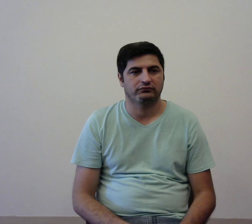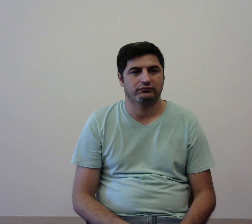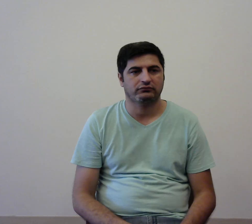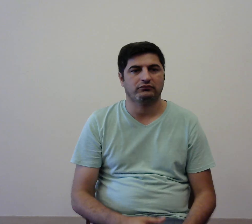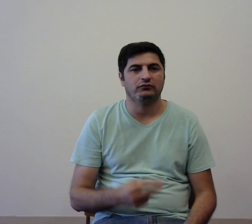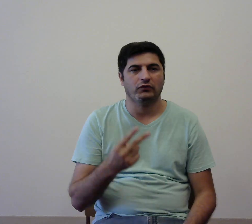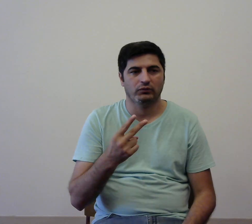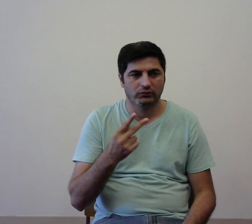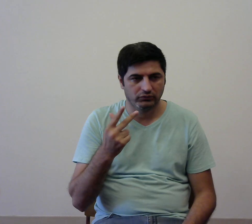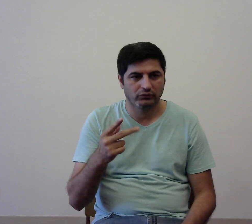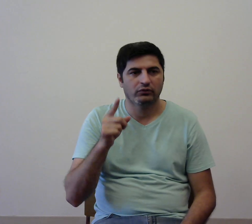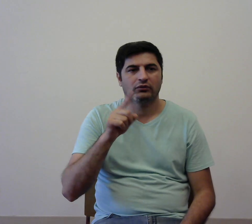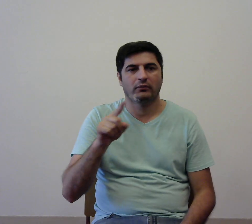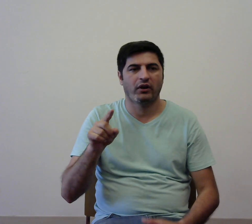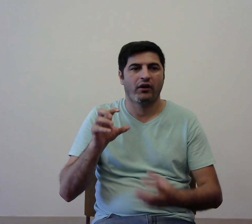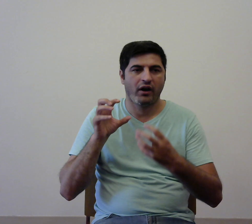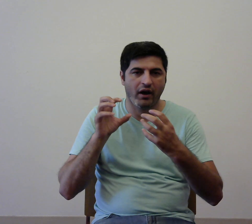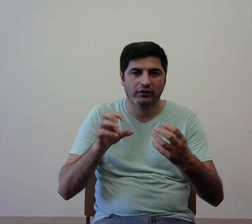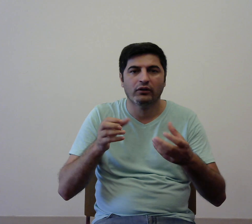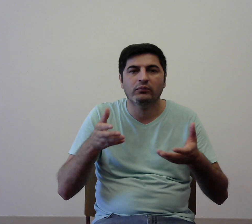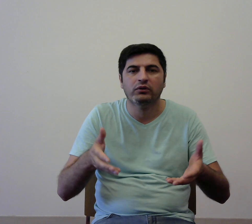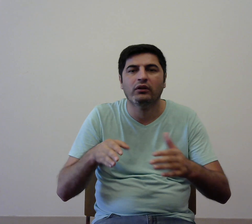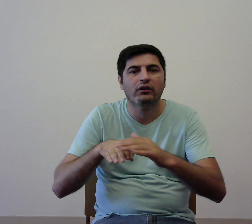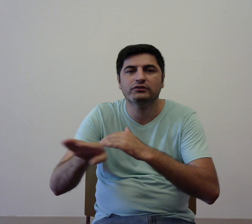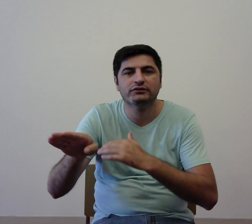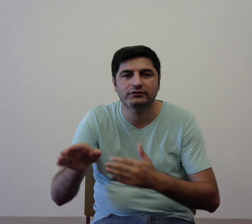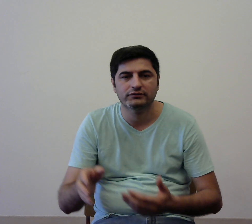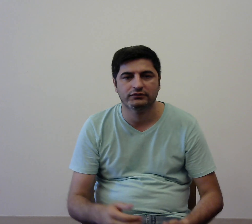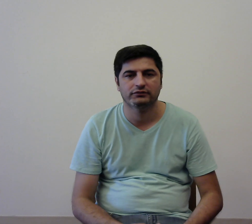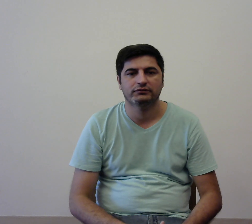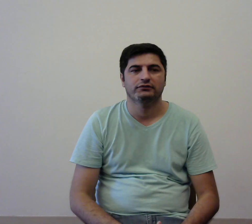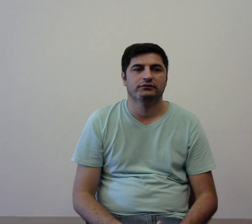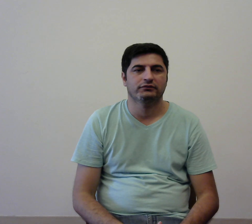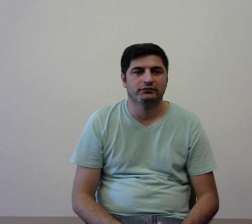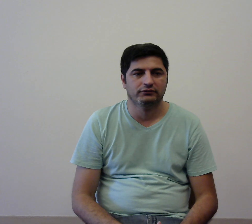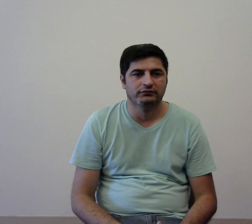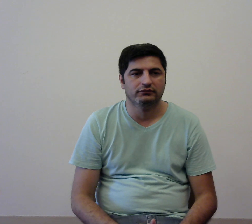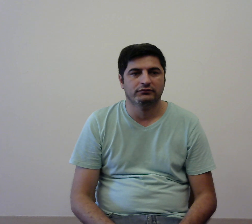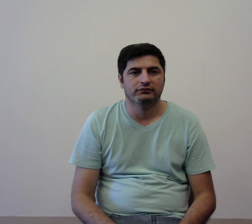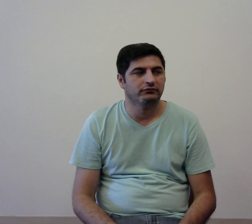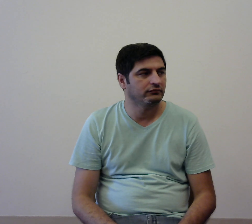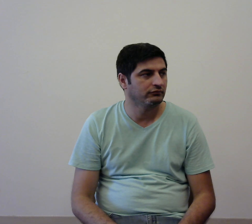23 saylı avtobus burdan keçir?